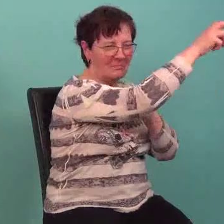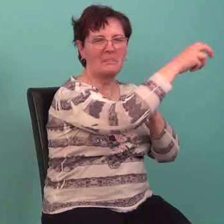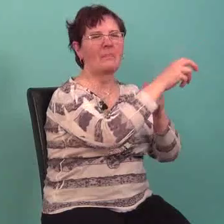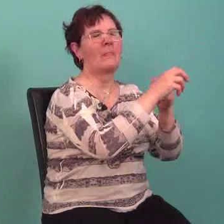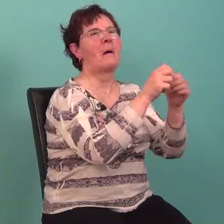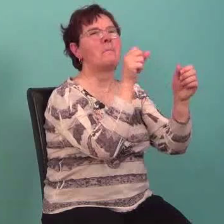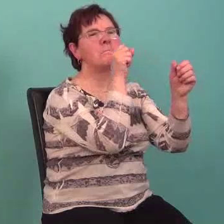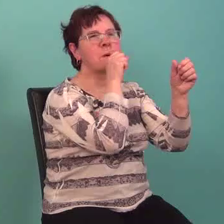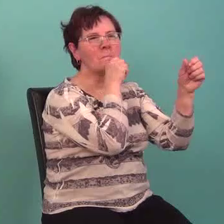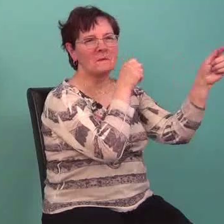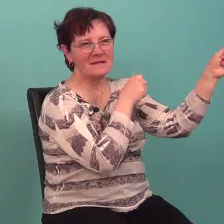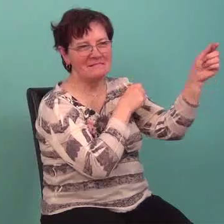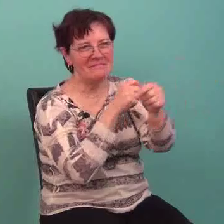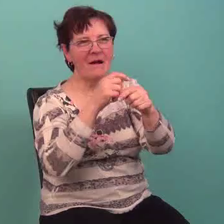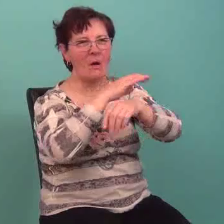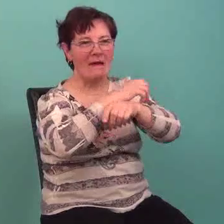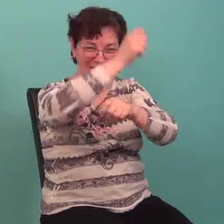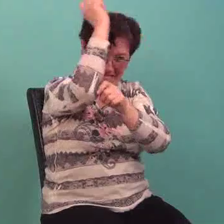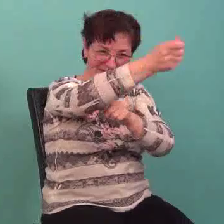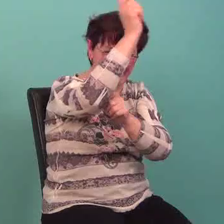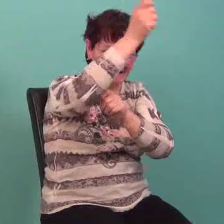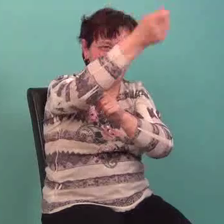Przychodzi babcia i na oknie bije czymś kota.